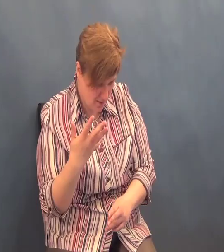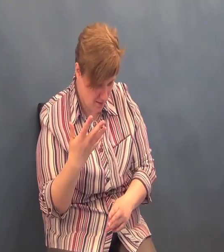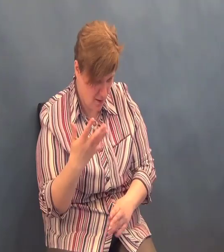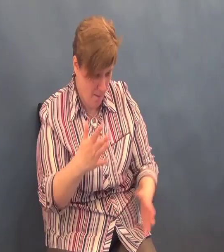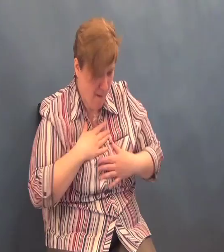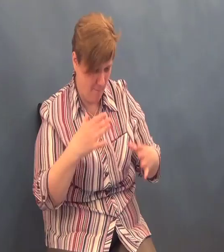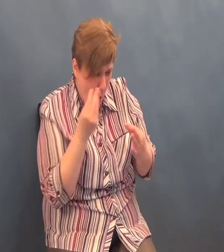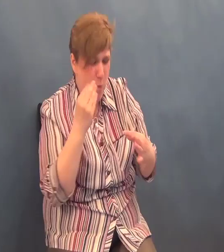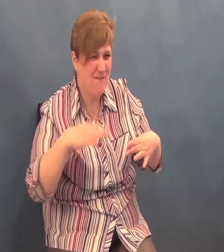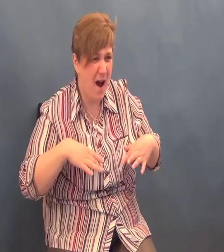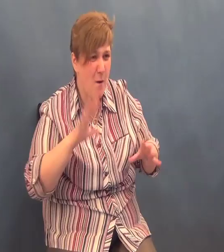Mam wolne, nieźle!